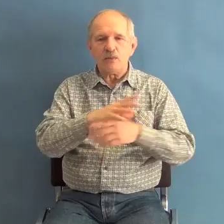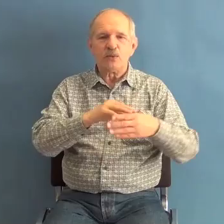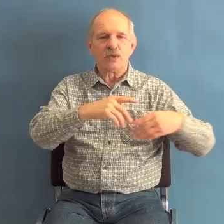Na przykład...